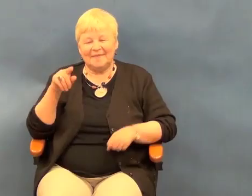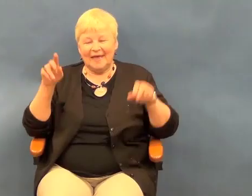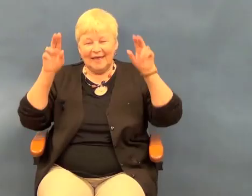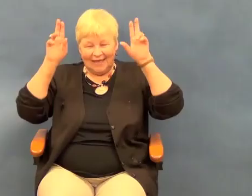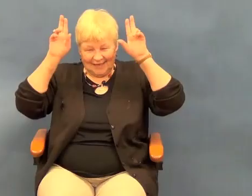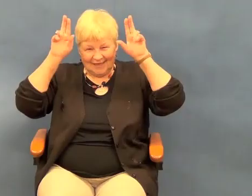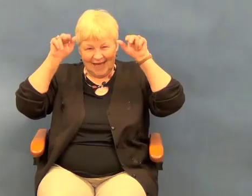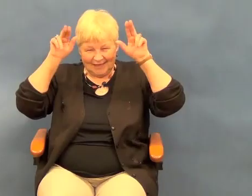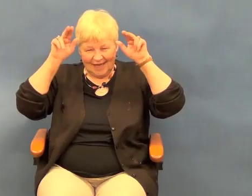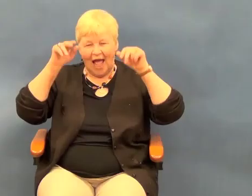Zająć.